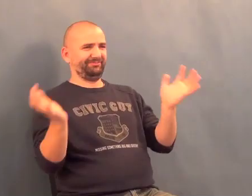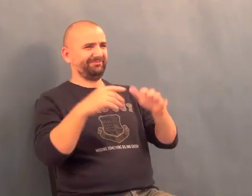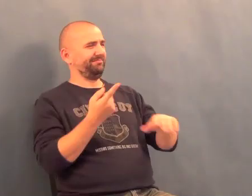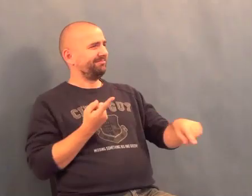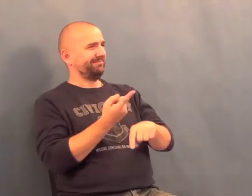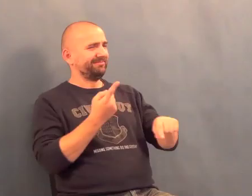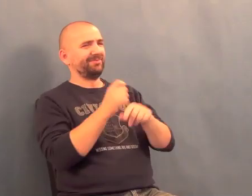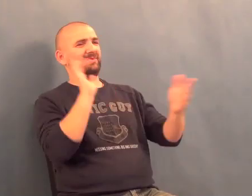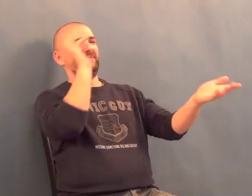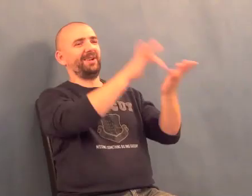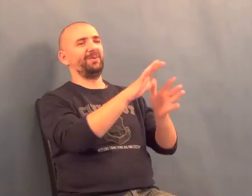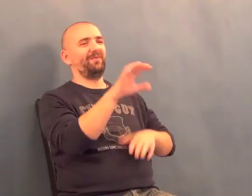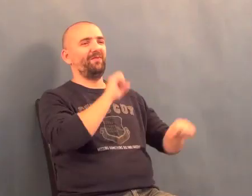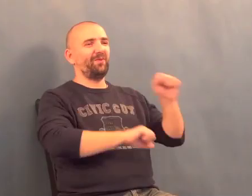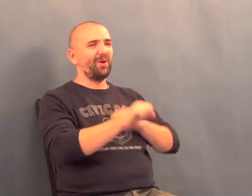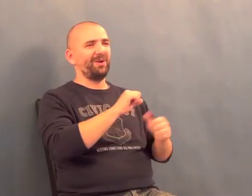Jadą daleko i docierają do Włoch.